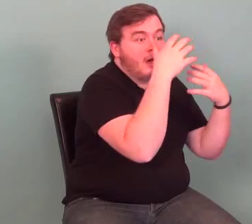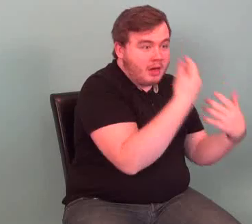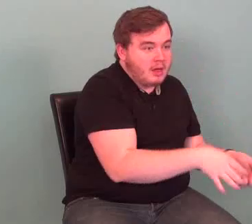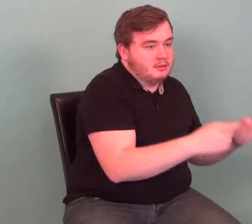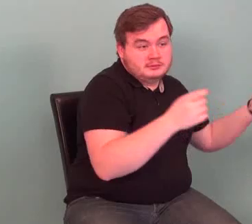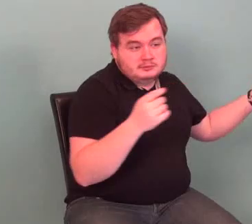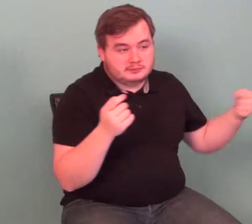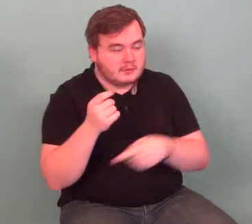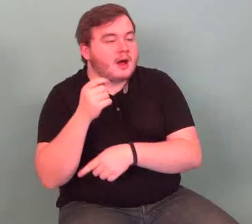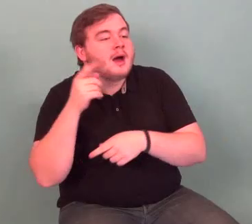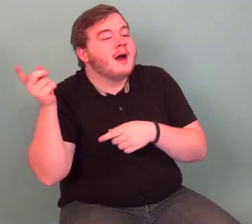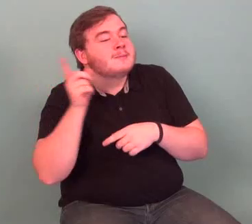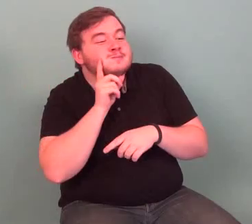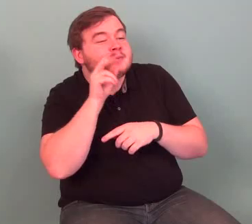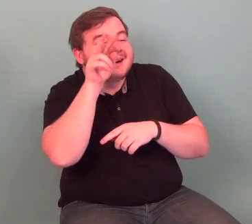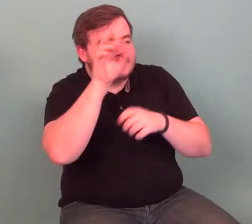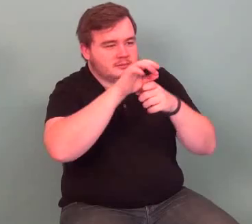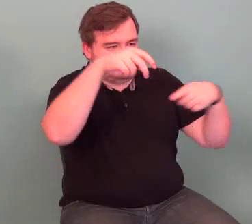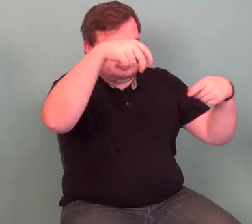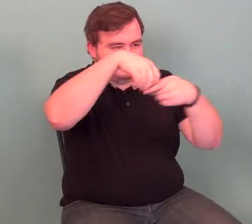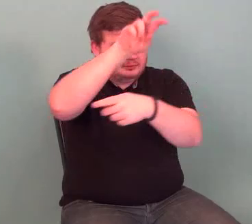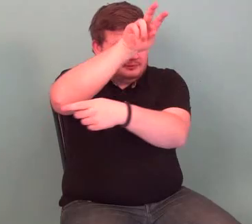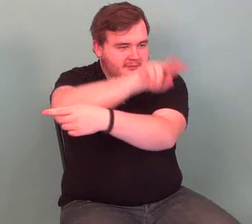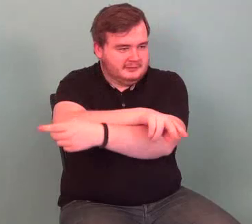I pies biegnie do tego chłopca, który patrzy na sowę. Pies przewraca chłopca.